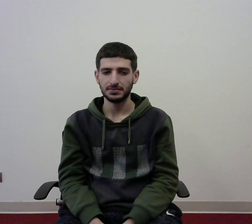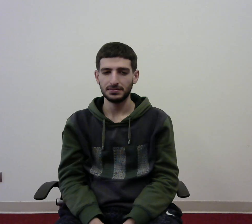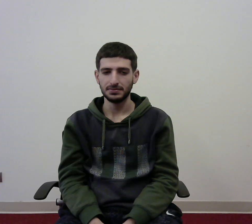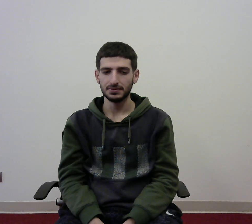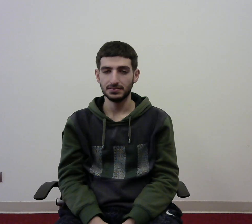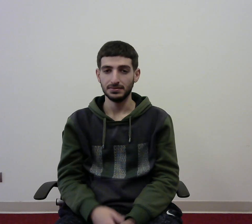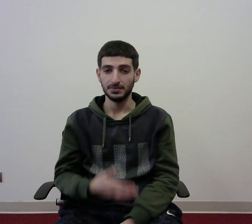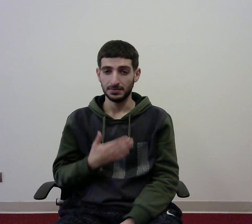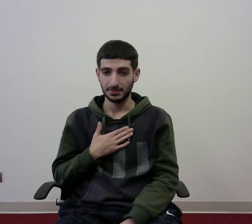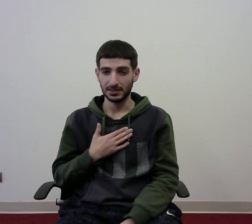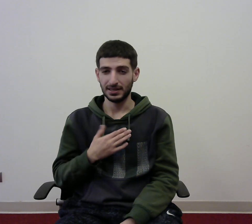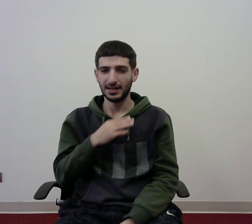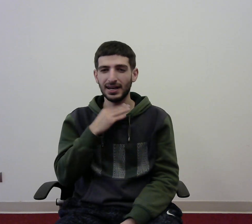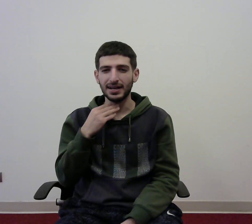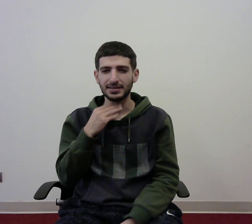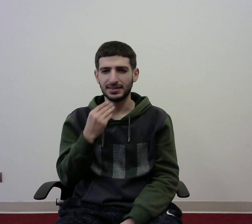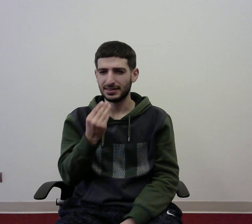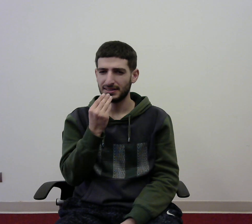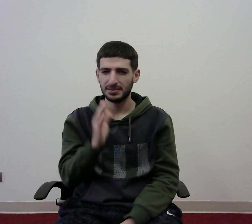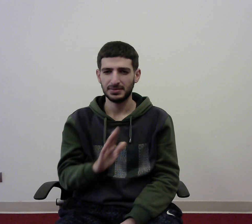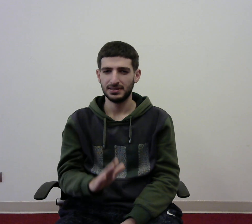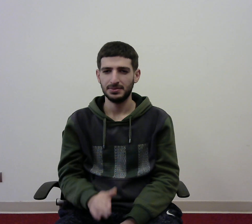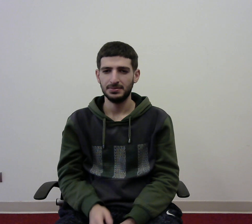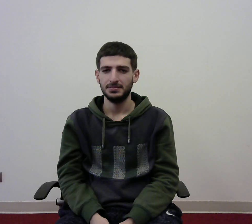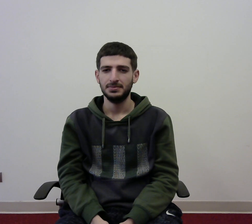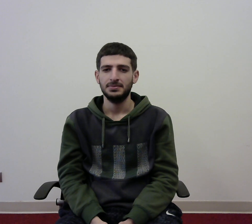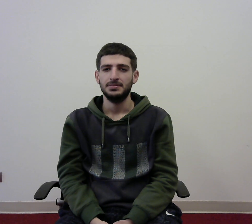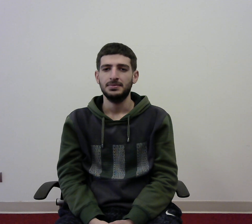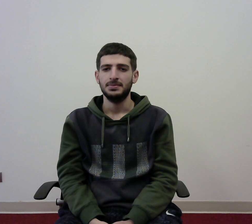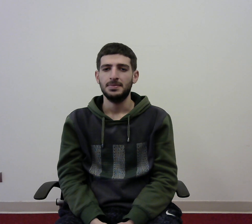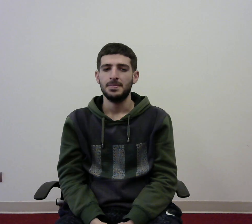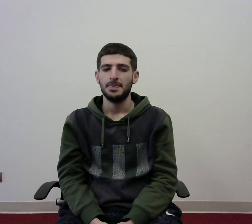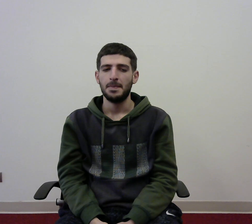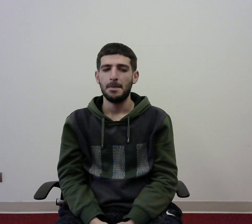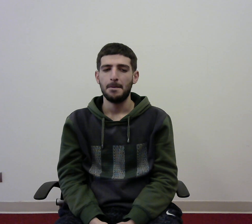Mən ət yemirəm